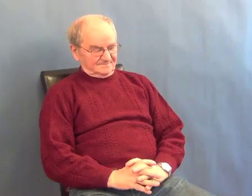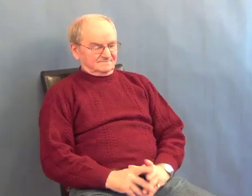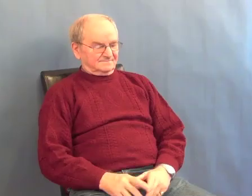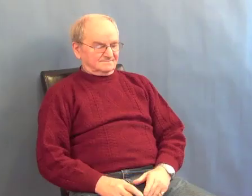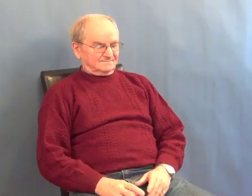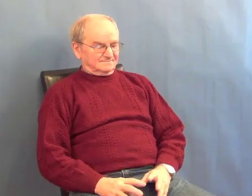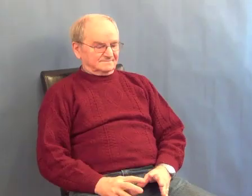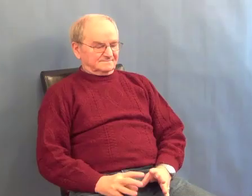Zgasić.